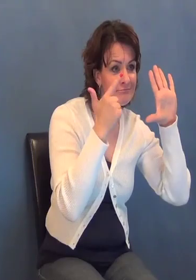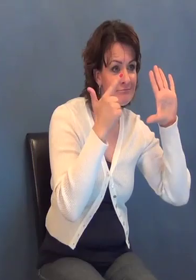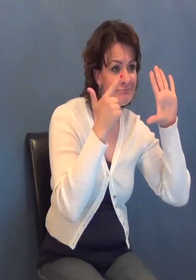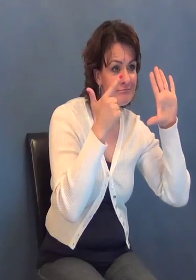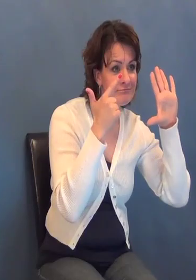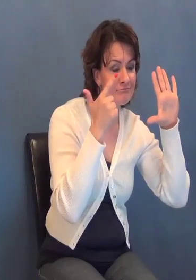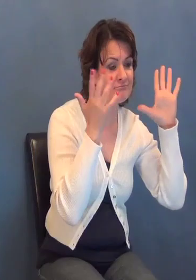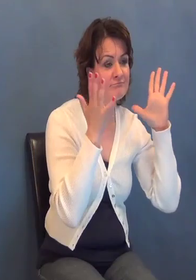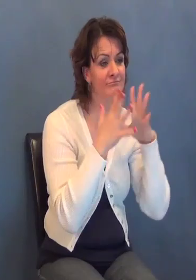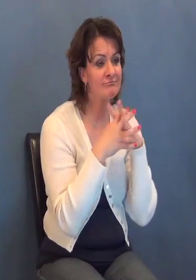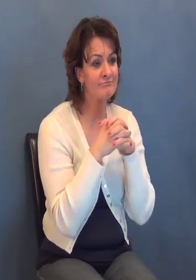Siódmego.